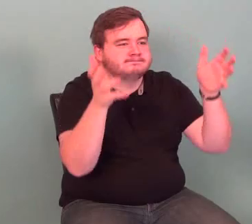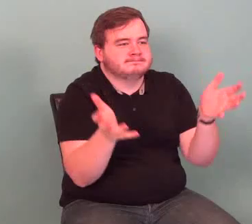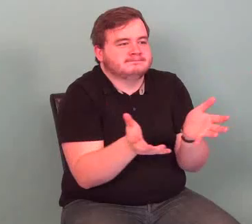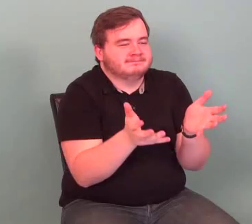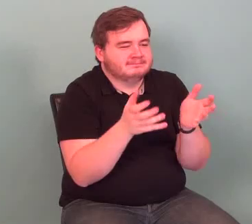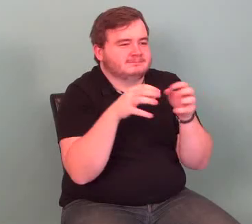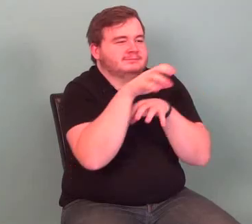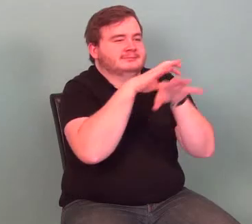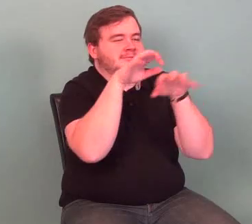Pszczoły latają.